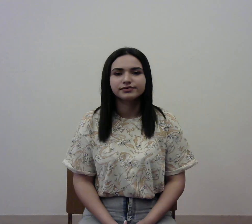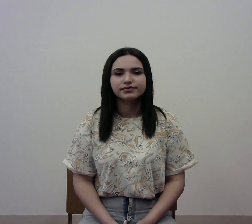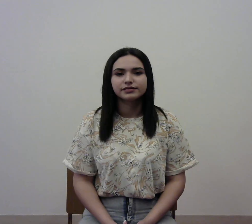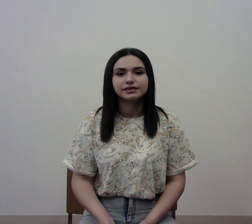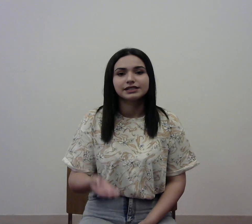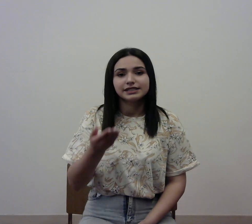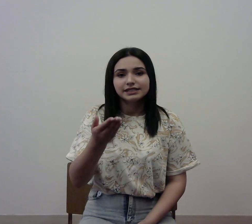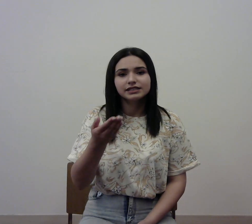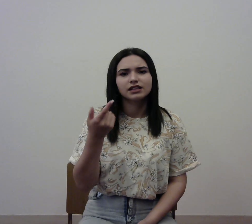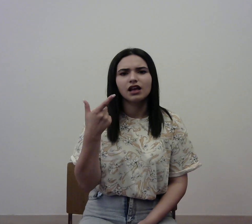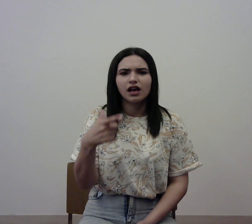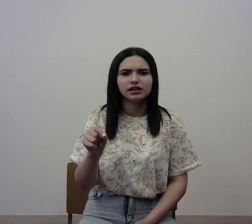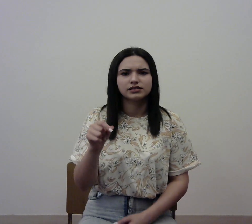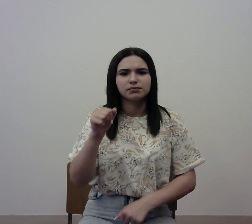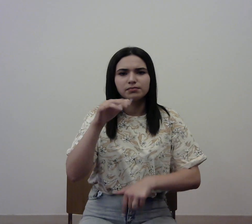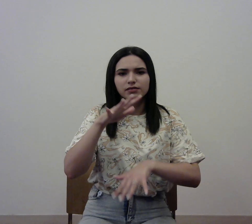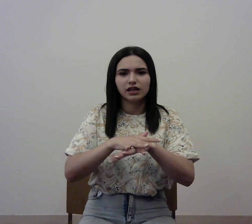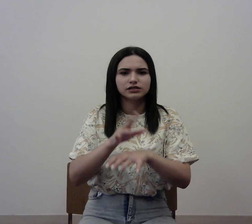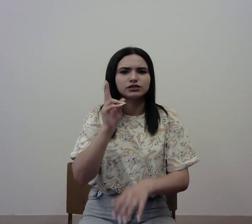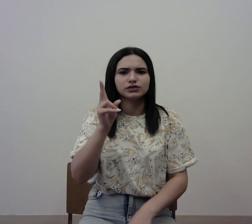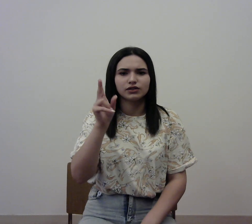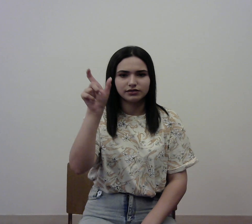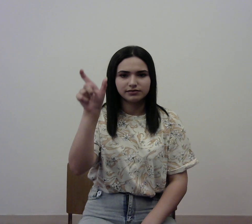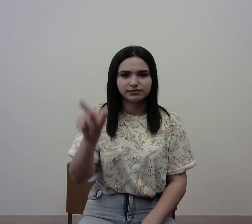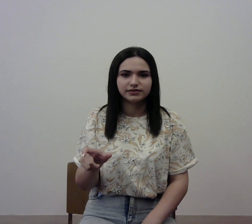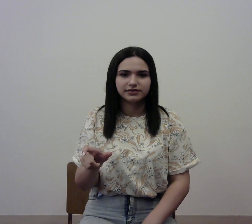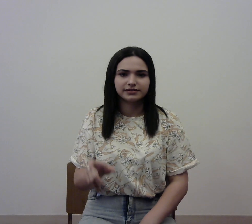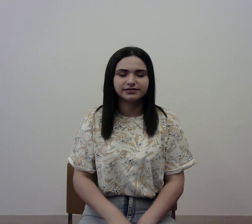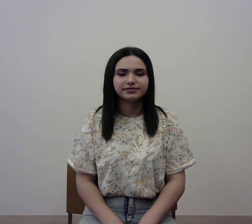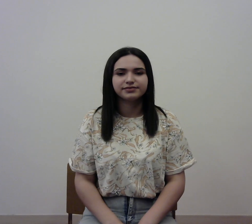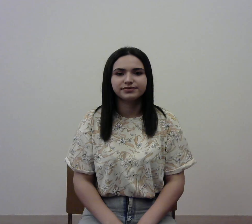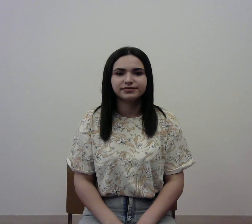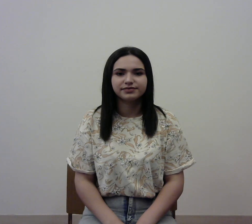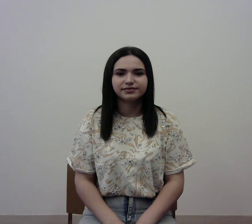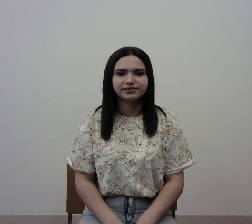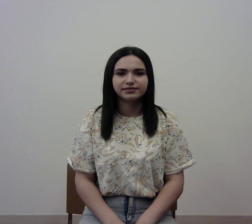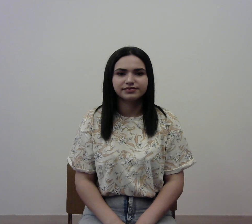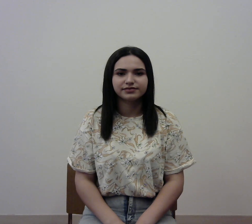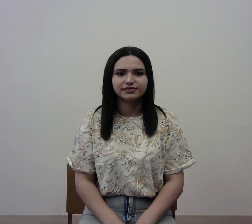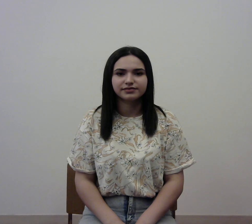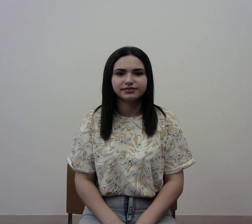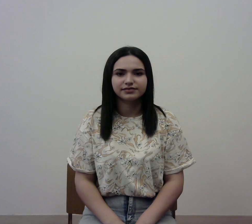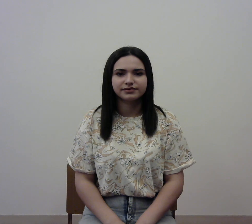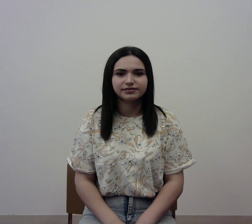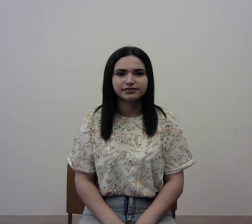Siz hansı bankın müştərisisiniz?